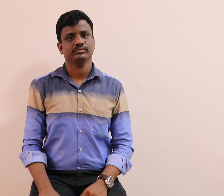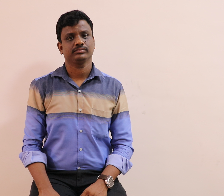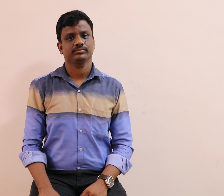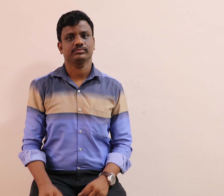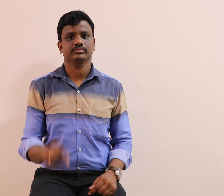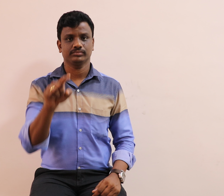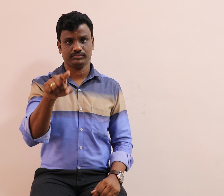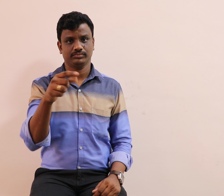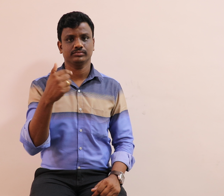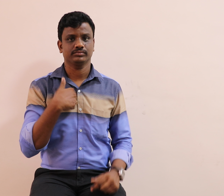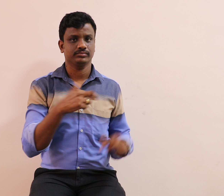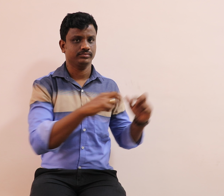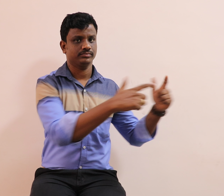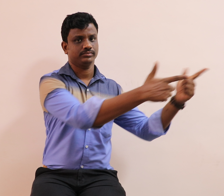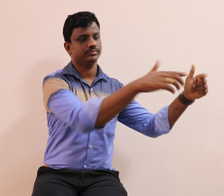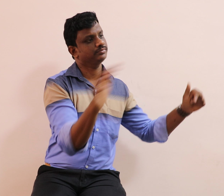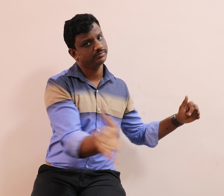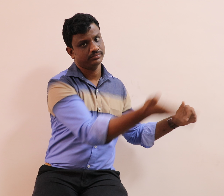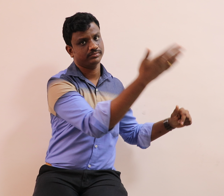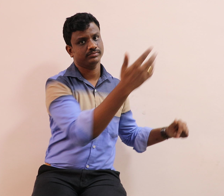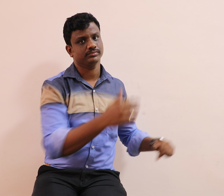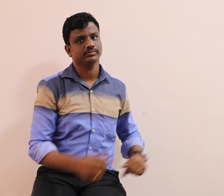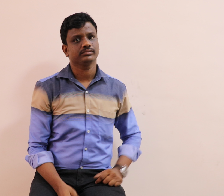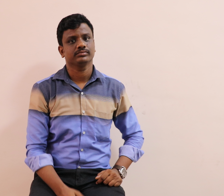shall we go outside